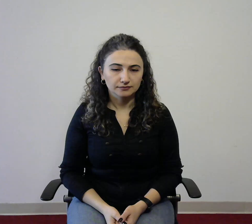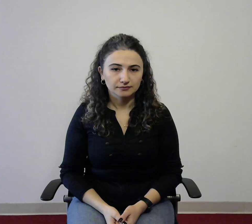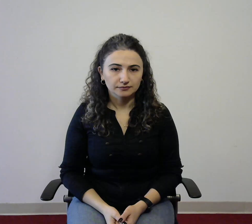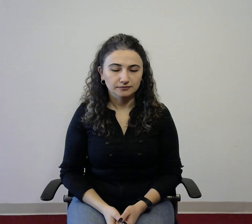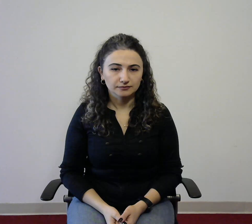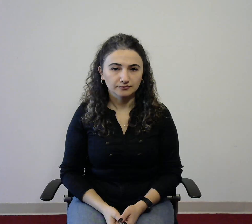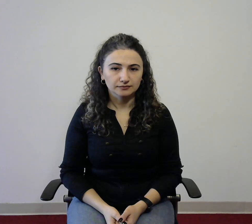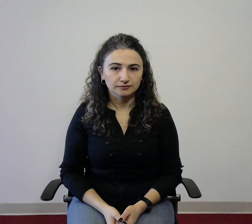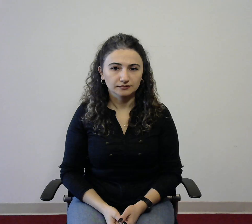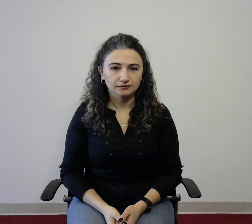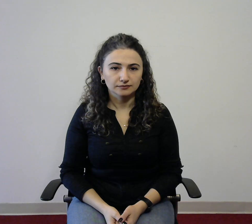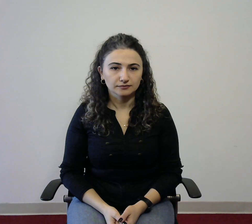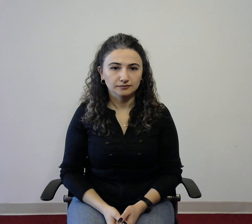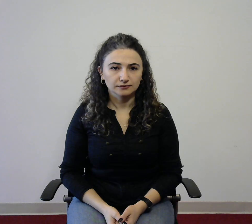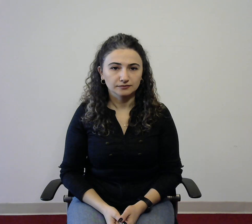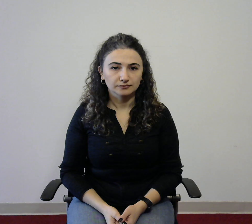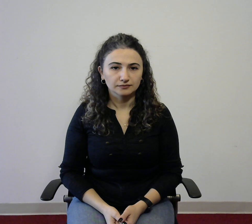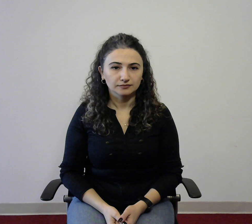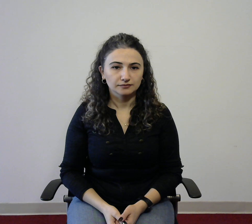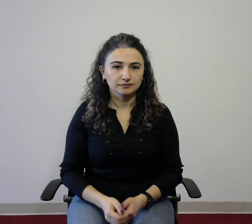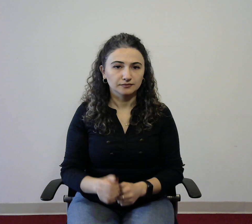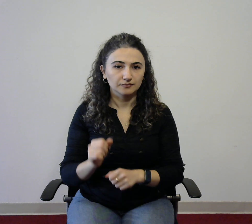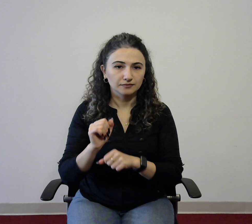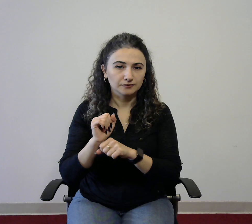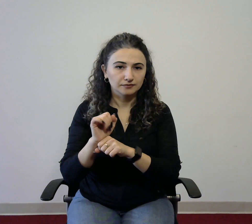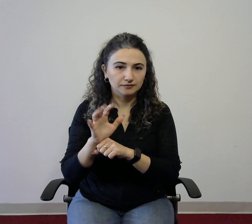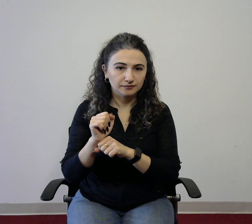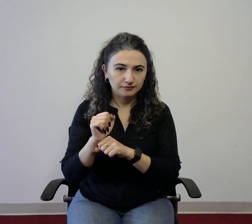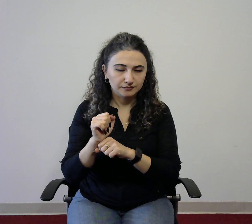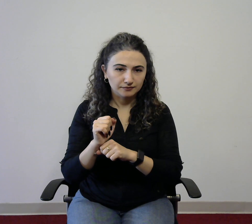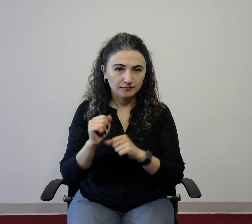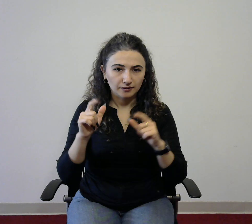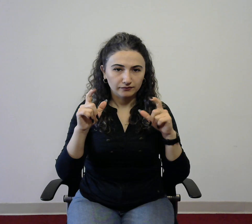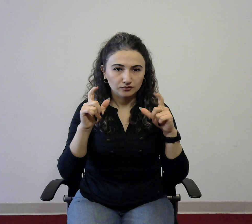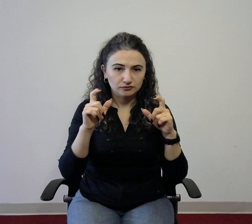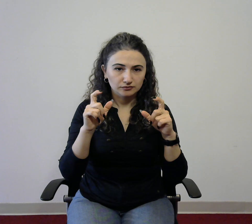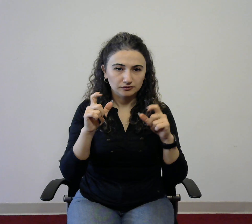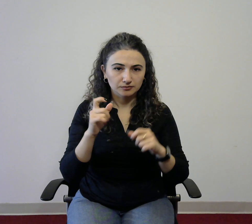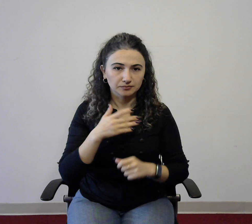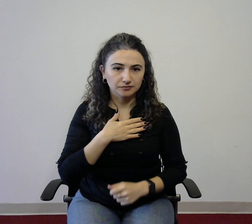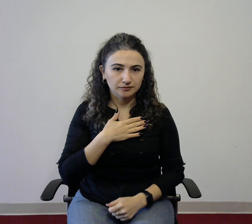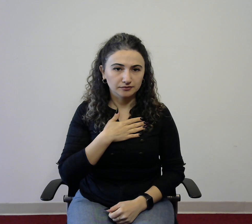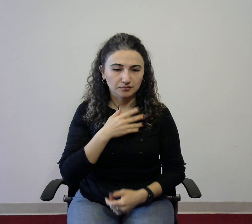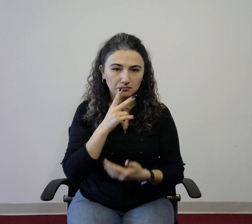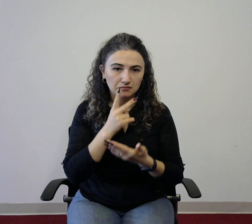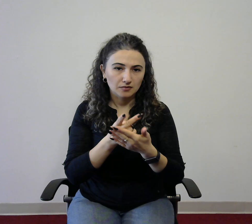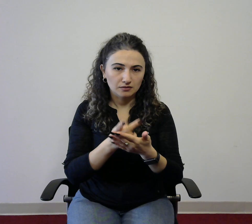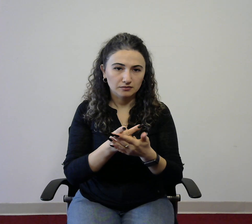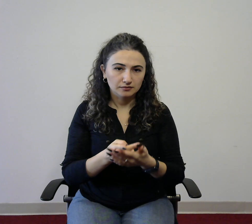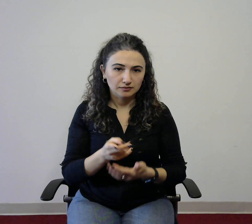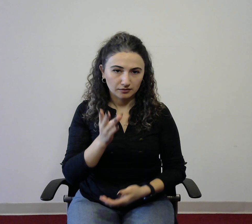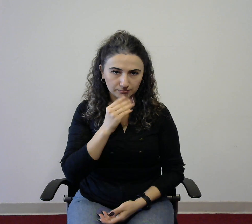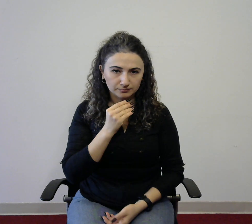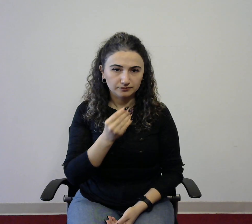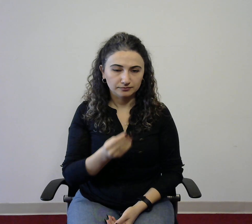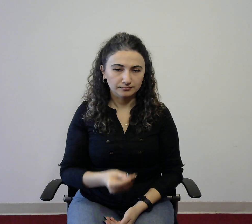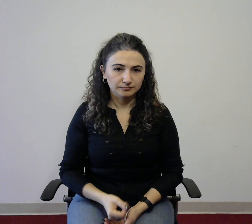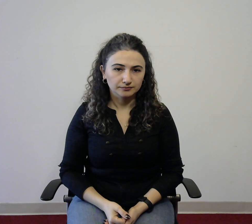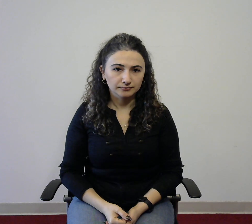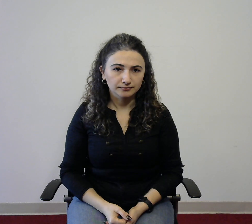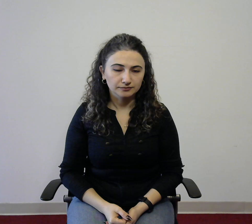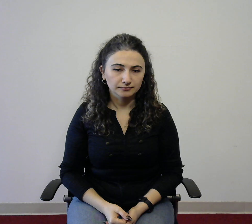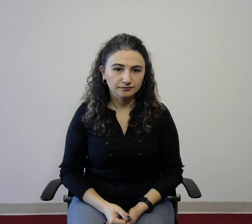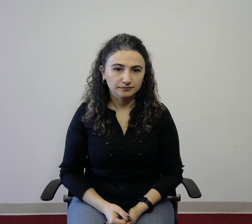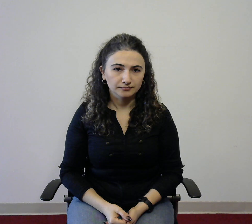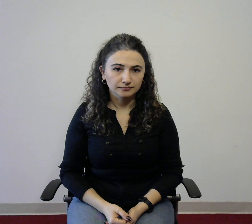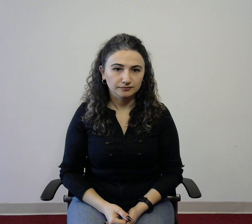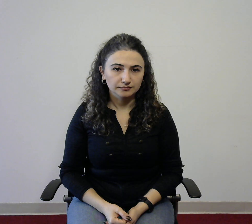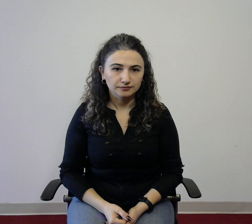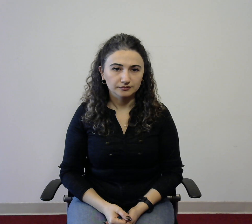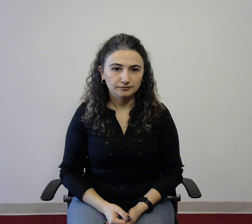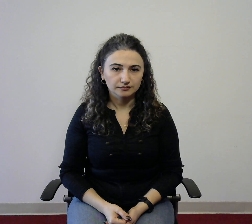Çəkdiyin şəkilləri mənə göstərə bilərsənmi?